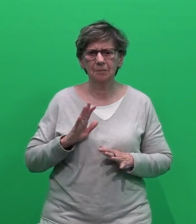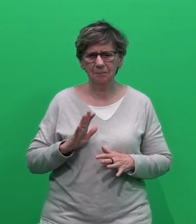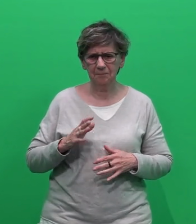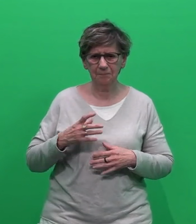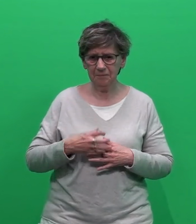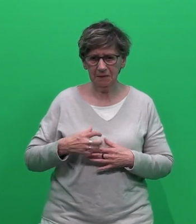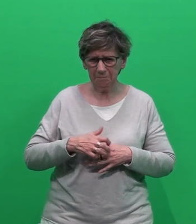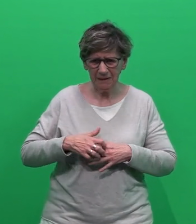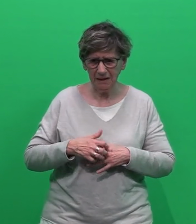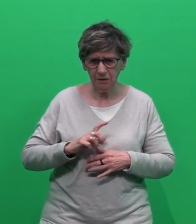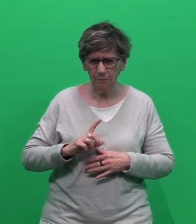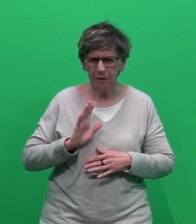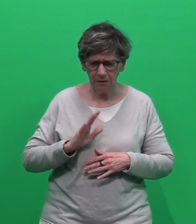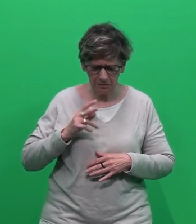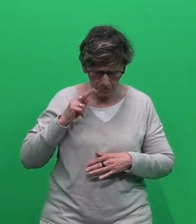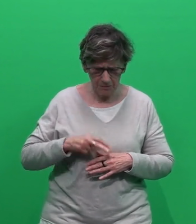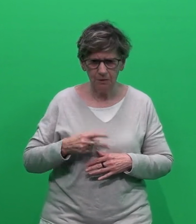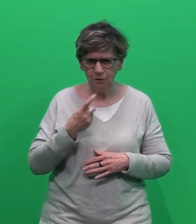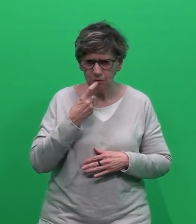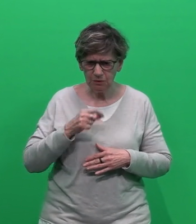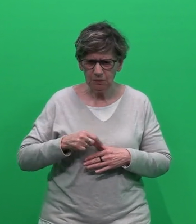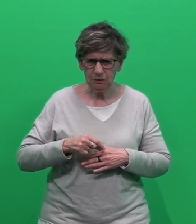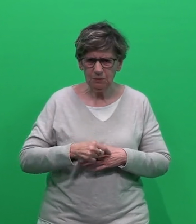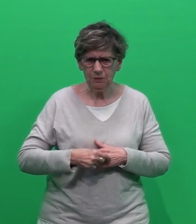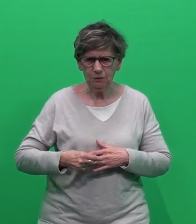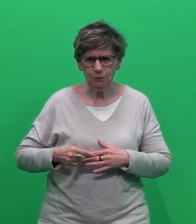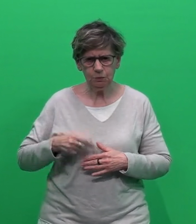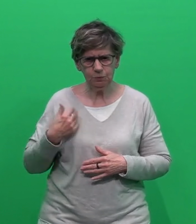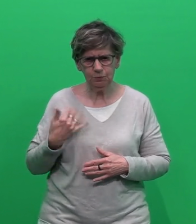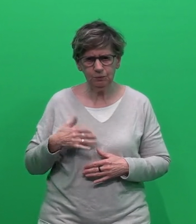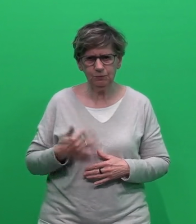No em pica ni m'escou, però veig que tinc bastants punts vermells.